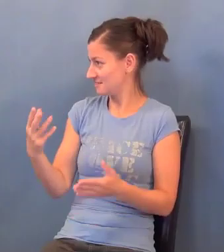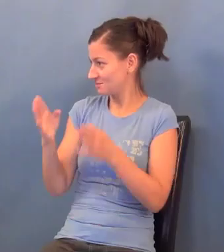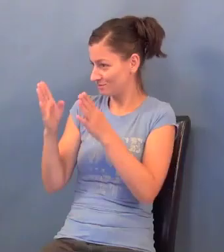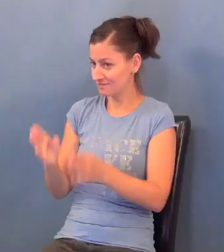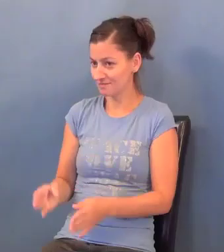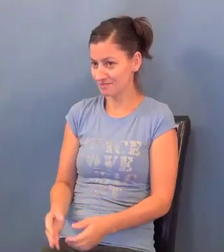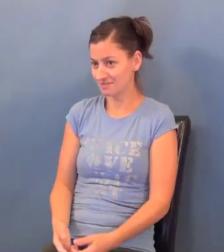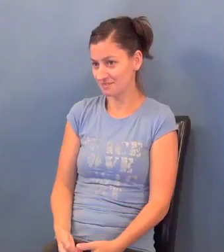Osoba.